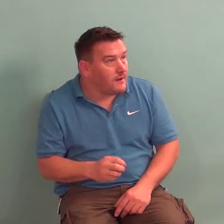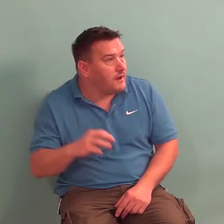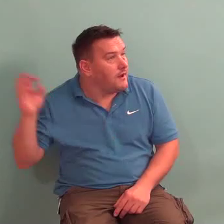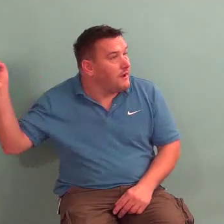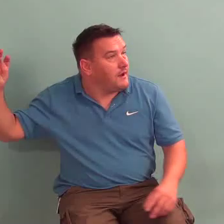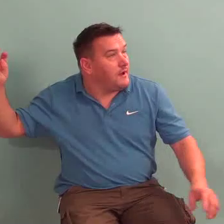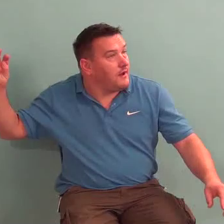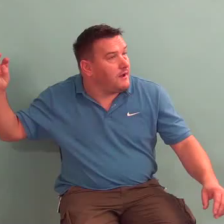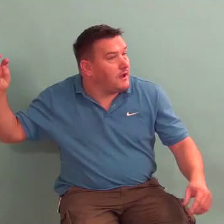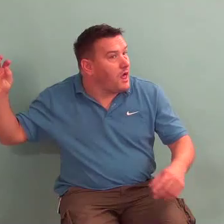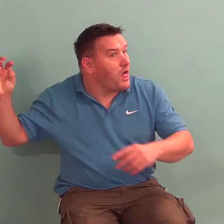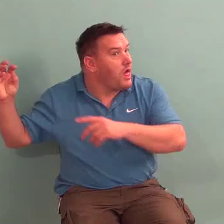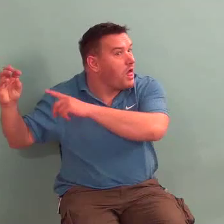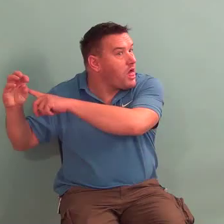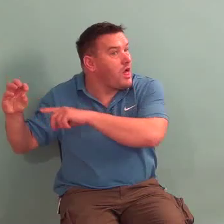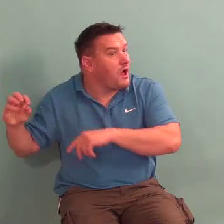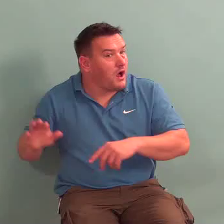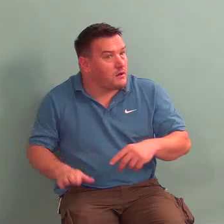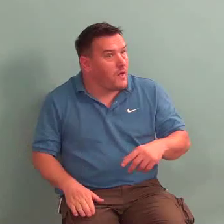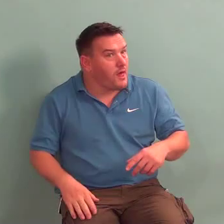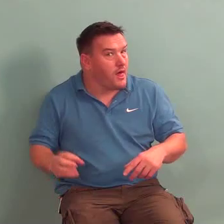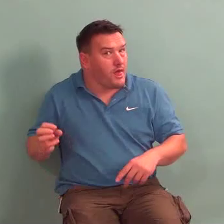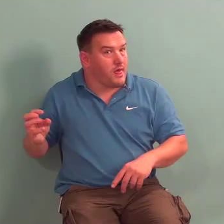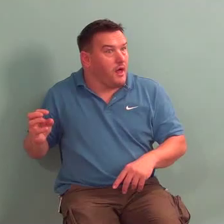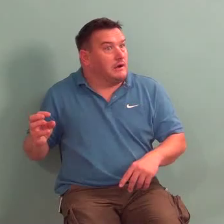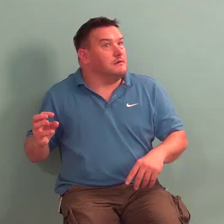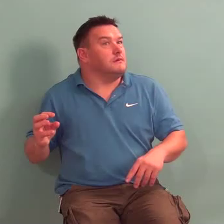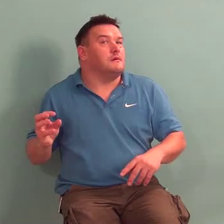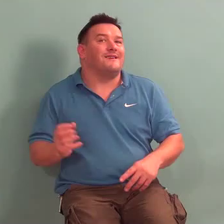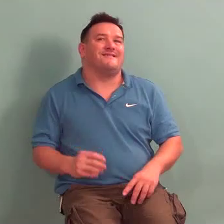Chłopiec bierze zamach ręką i dotyka nogi policjanta.